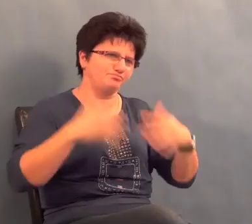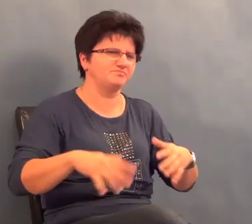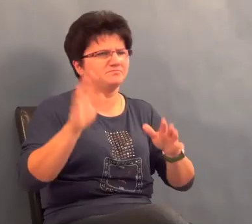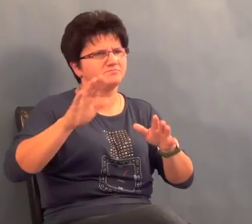Zostają.